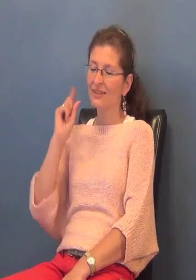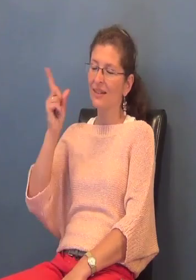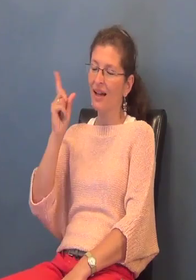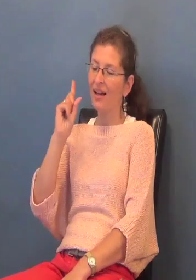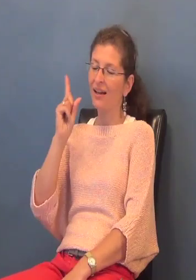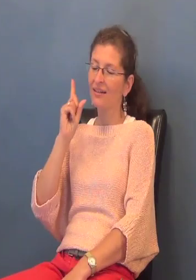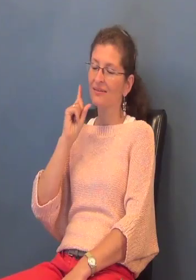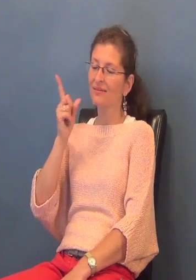Zakaz...